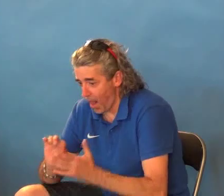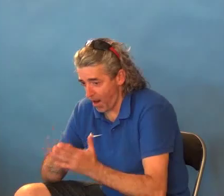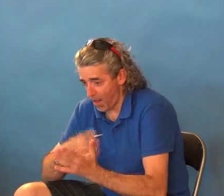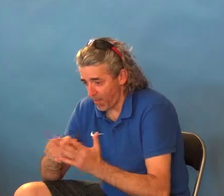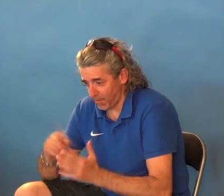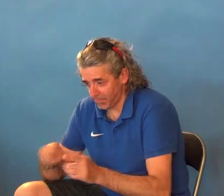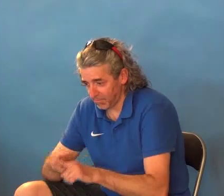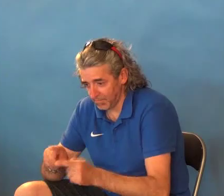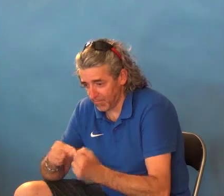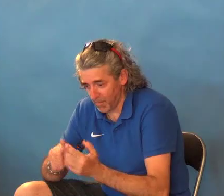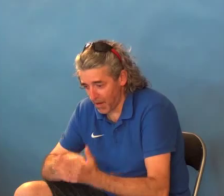Mamy taki sam kalendarz?